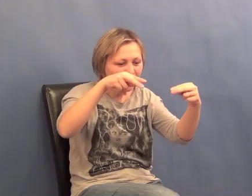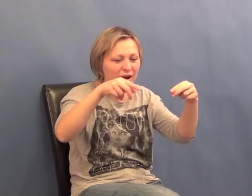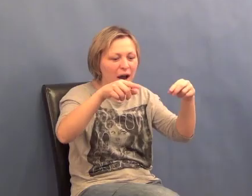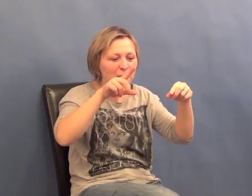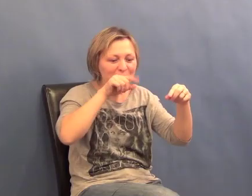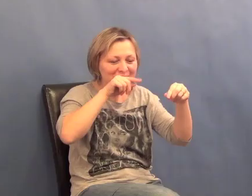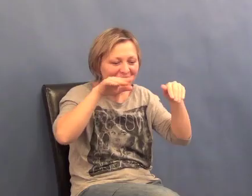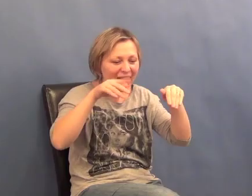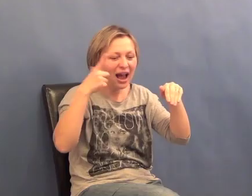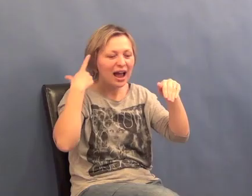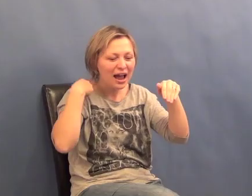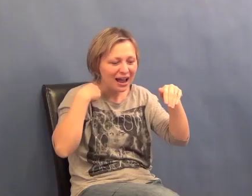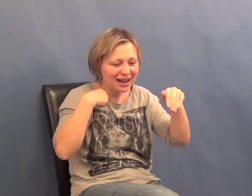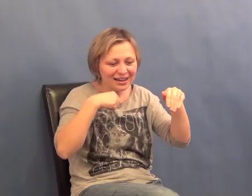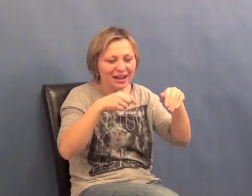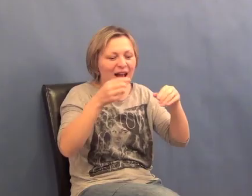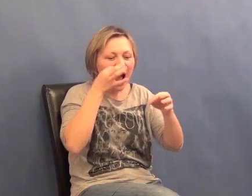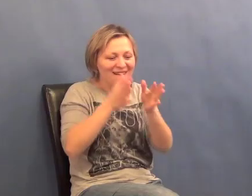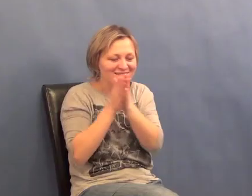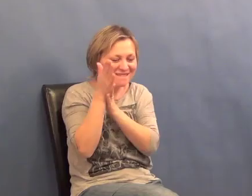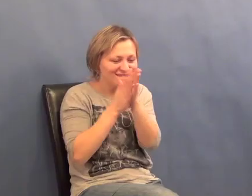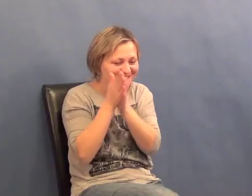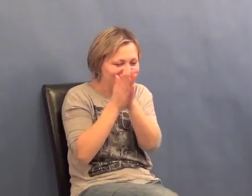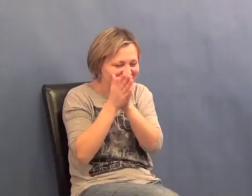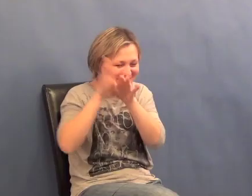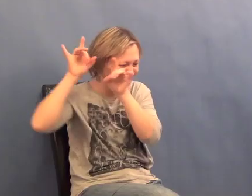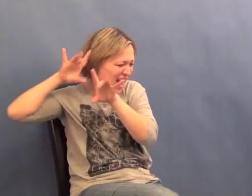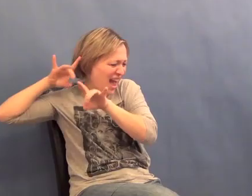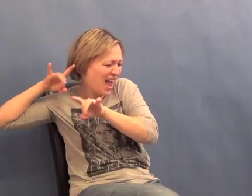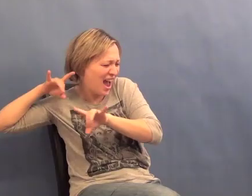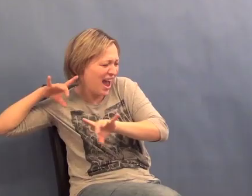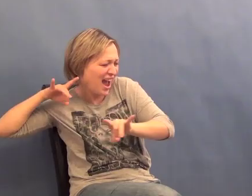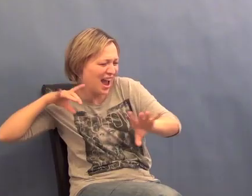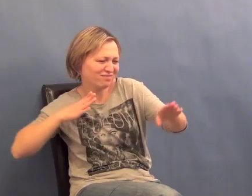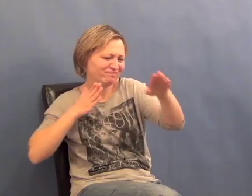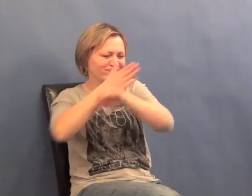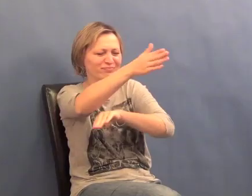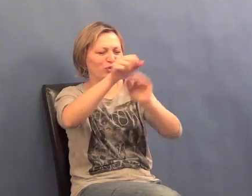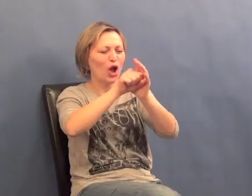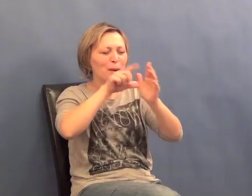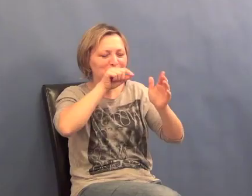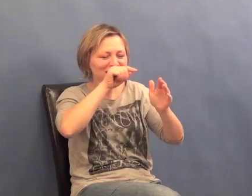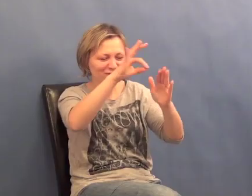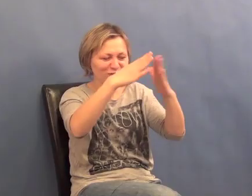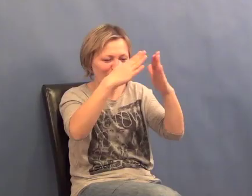To jest ptaszek, więc kot zaciera ręce, biegnie na dół i wpada do domu tego ptaszka.